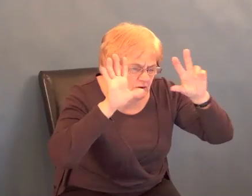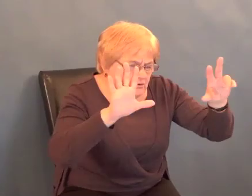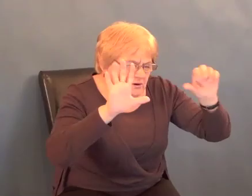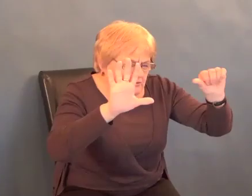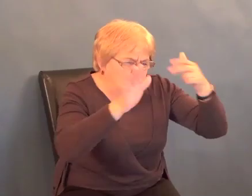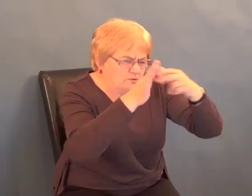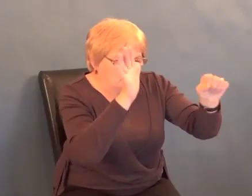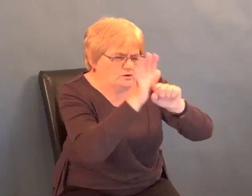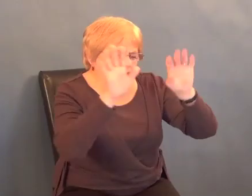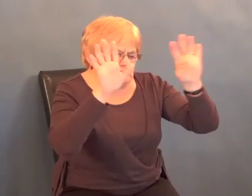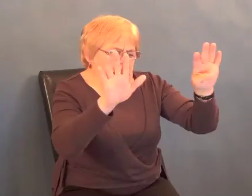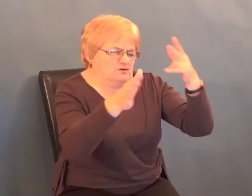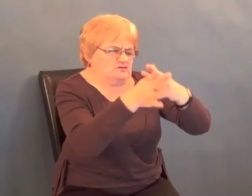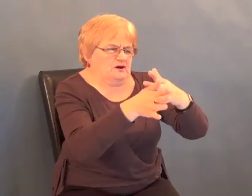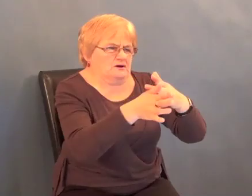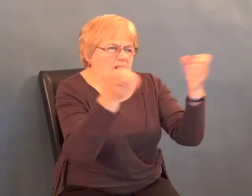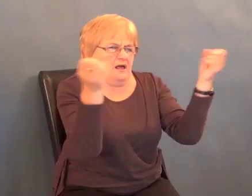O szóstej trzydzieści do dziewiątej trzydzieści jest kino.